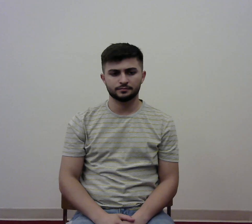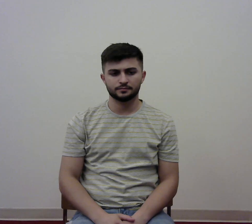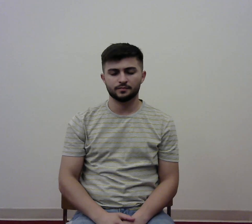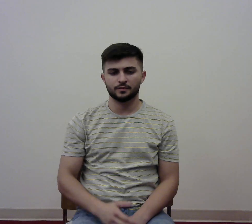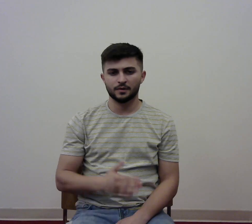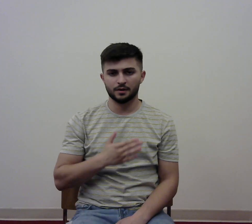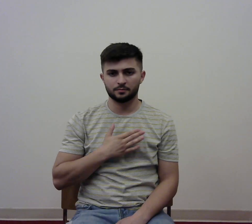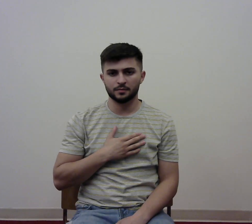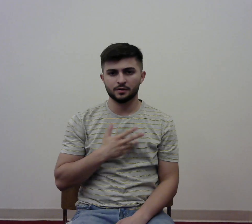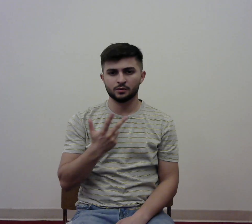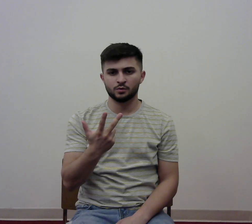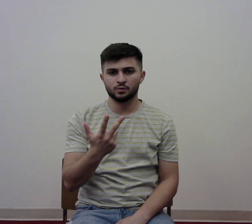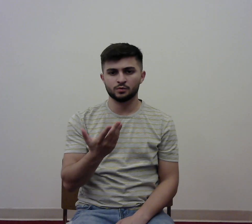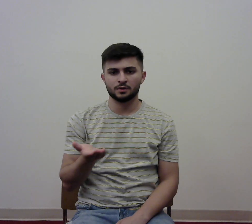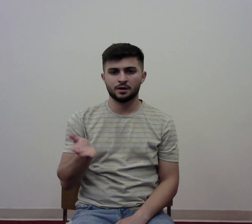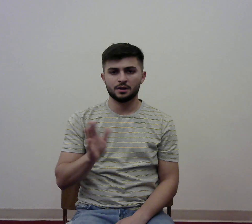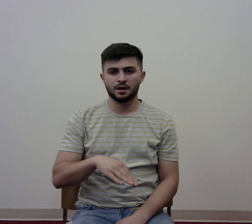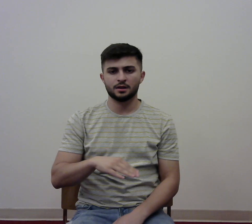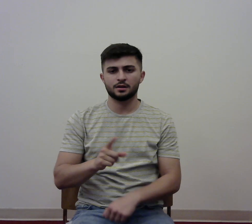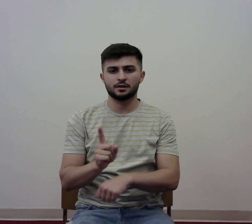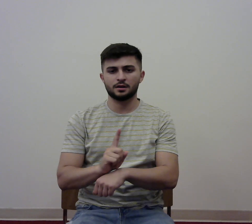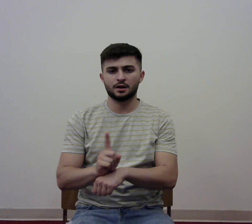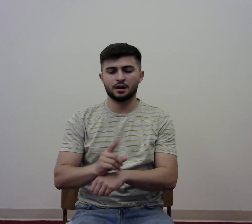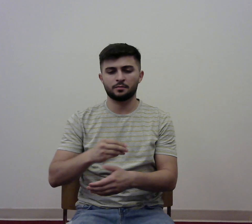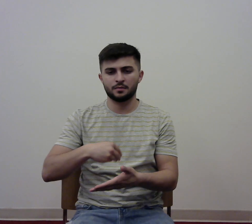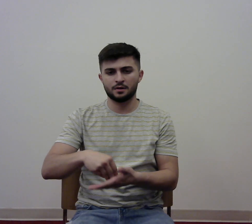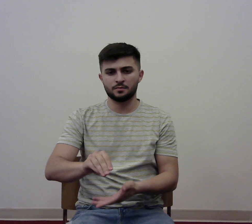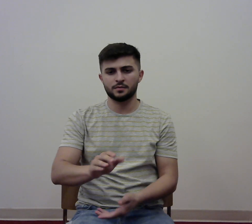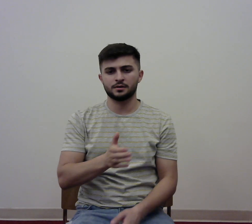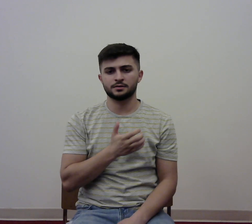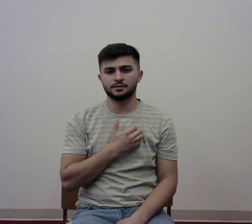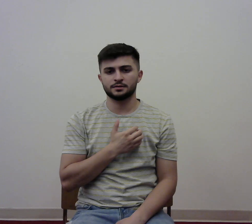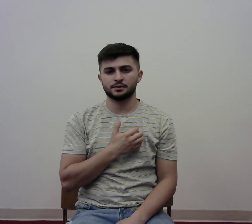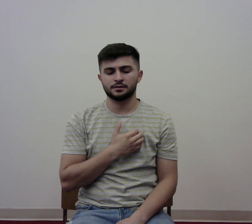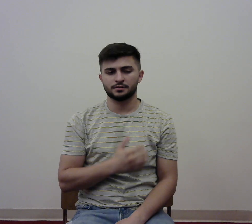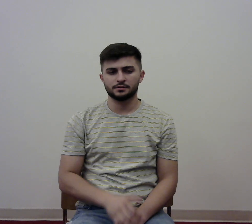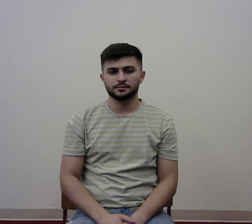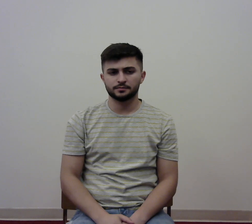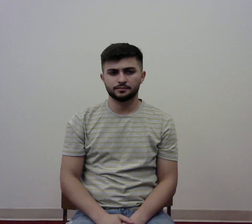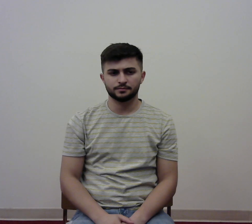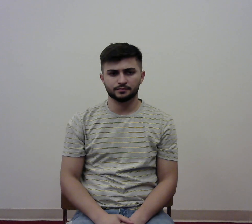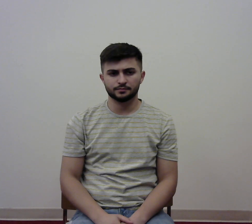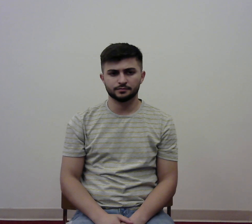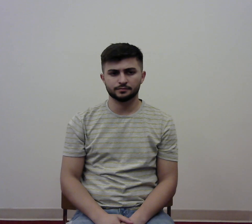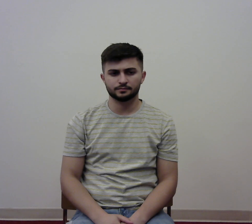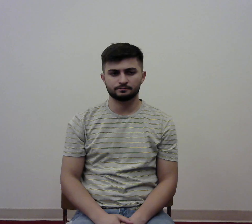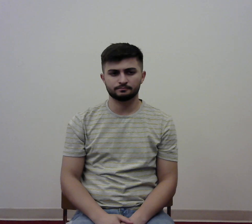Mən 3 ədəd qələm almaq istərdim